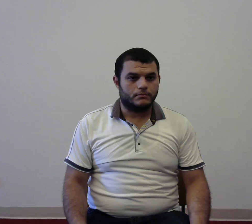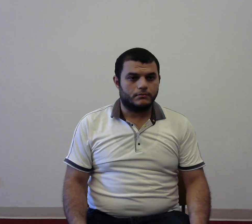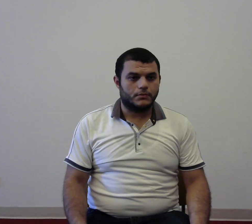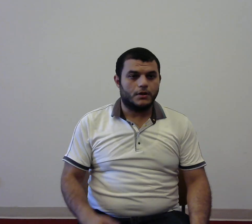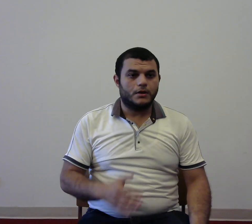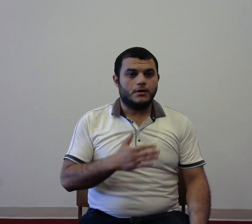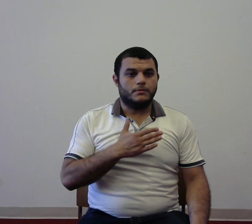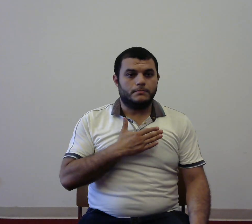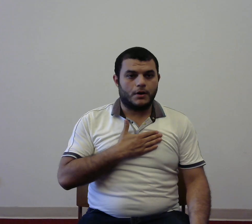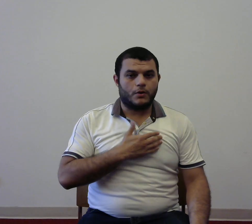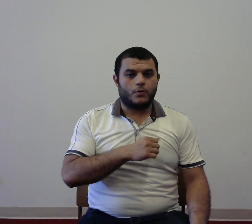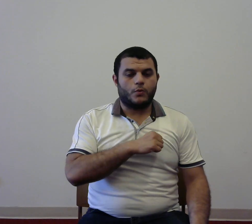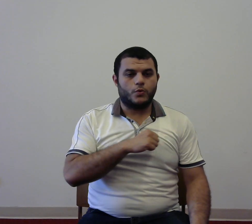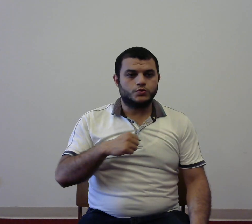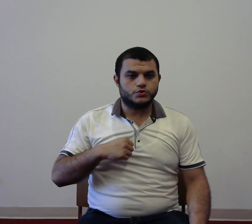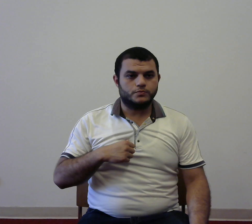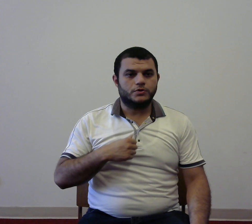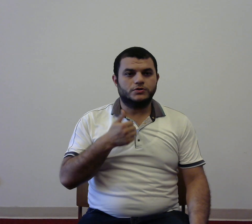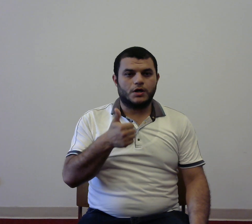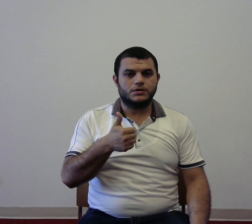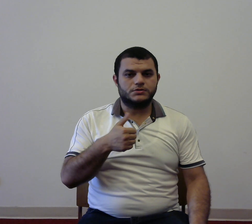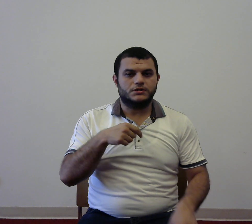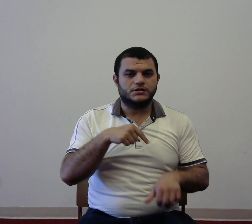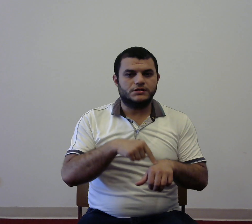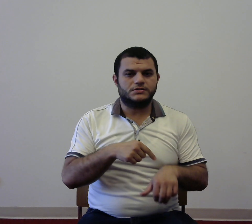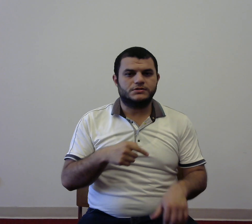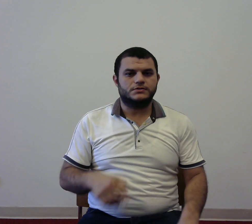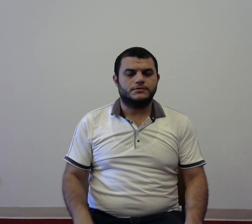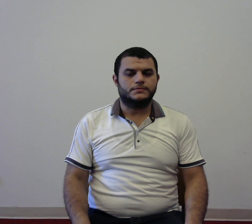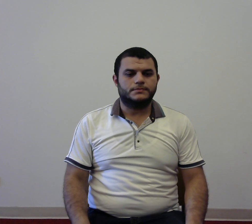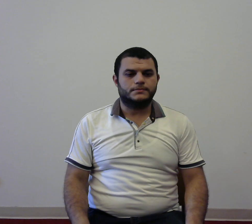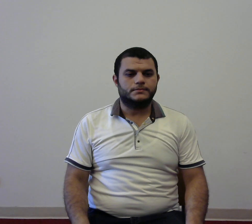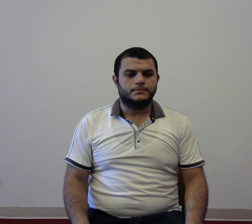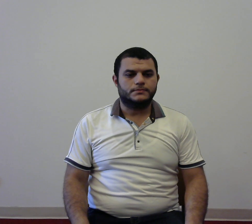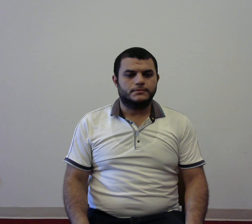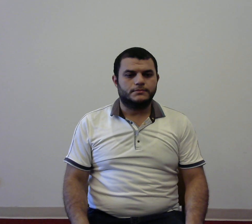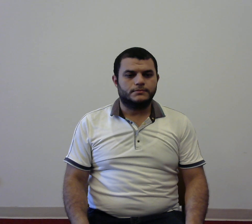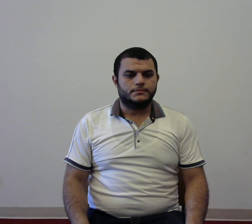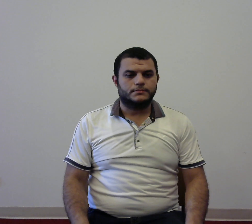Mən özümü yaxşı hiss edirəm